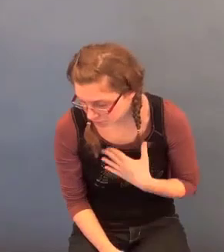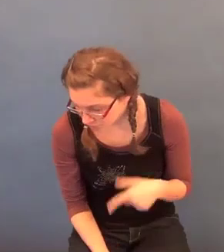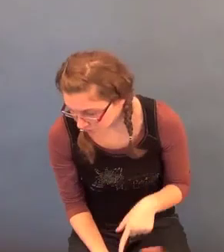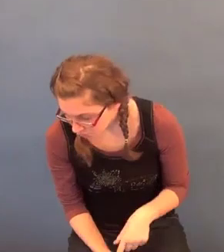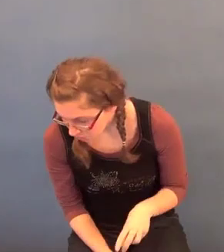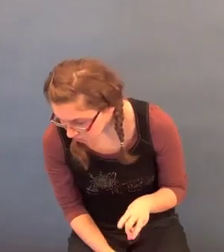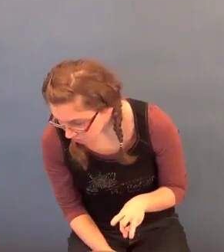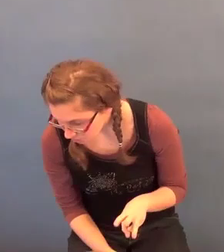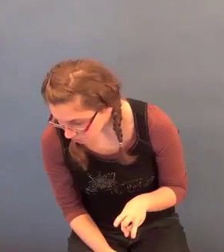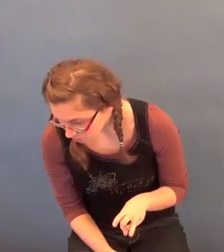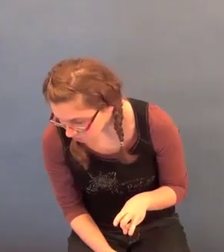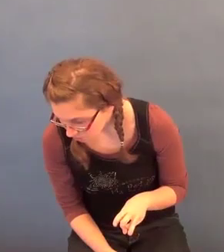Wtorek.